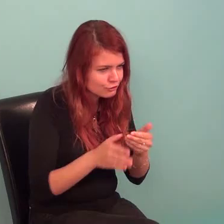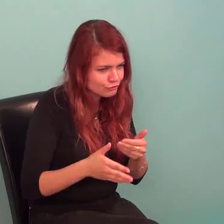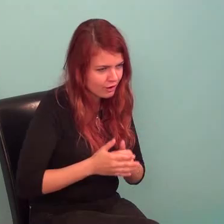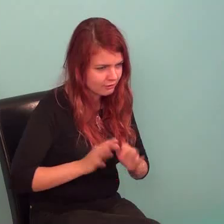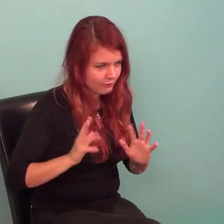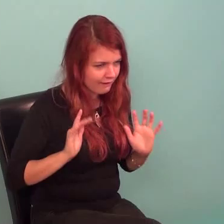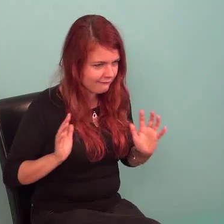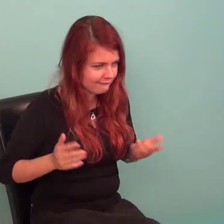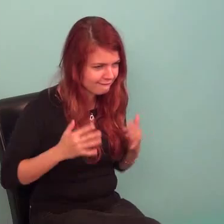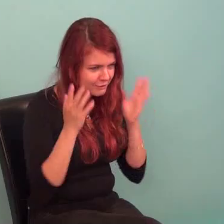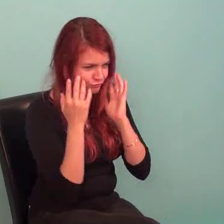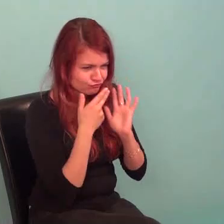Żona ma ładne piersi, twarz i szerokie usta.